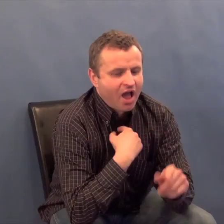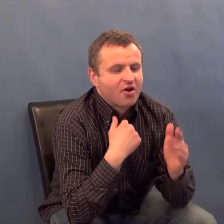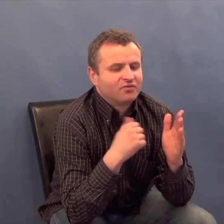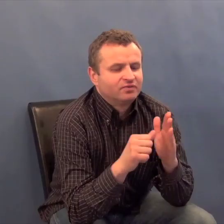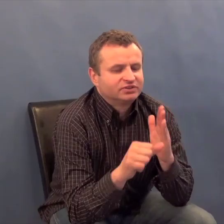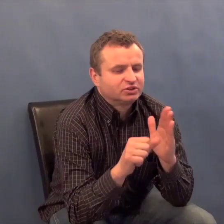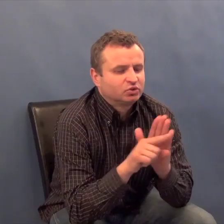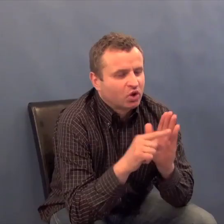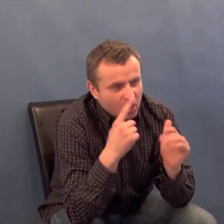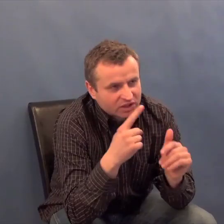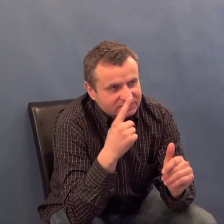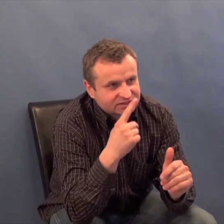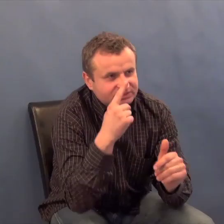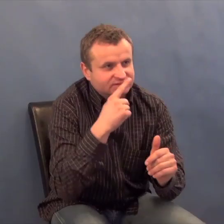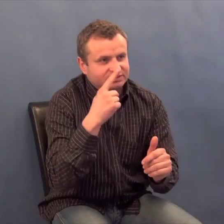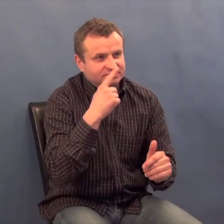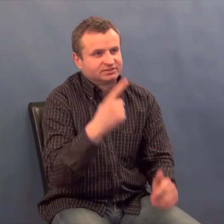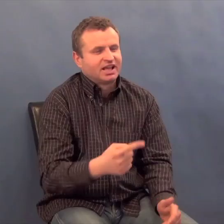Mam wycieczkę do Olsztyna.